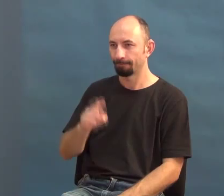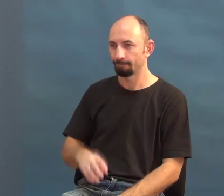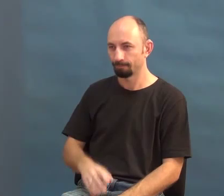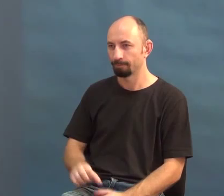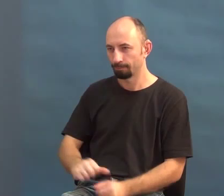Jest.